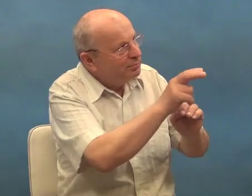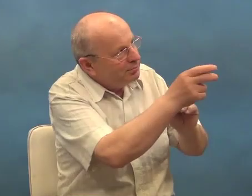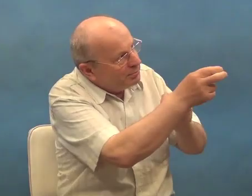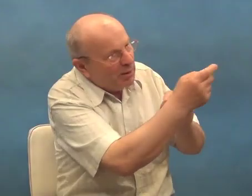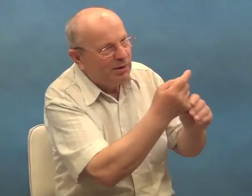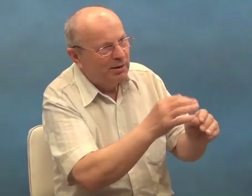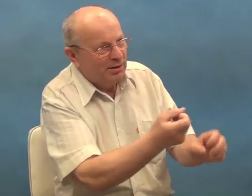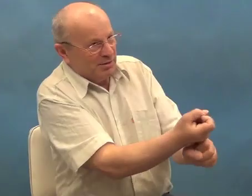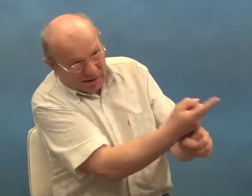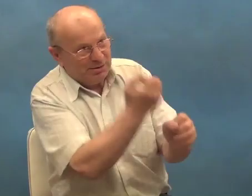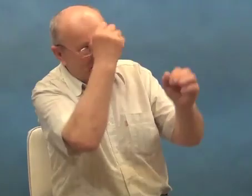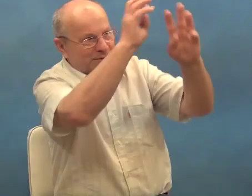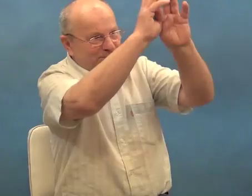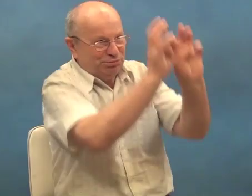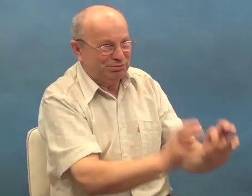Rzucił w okno i szyba się rozbiła.